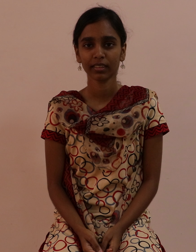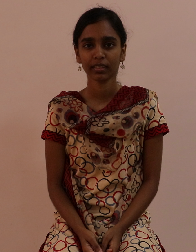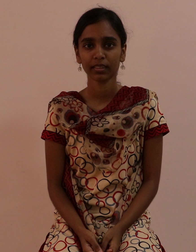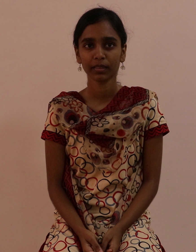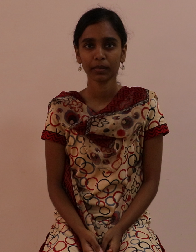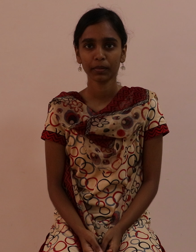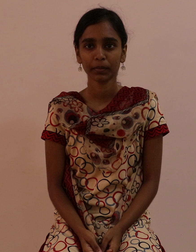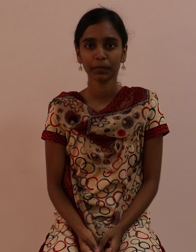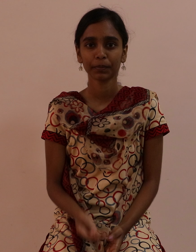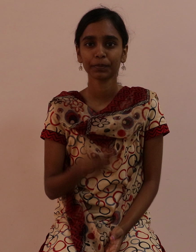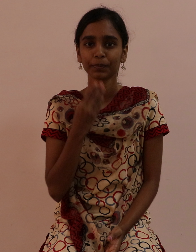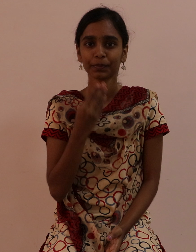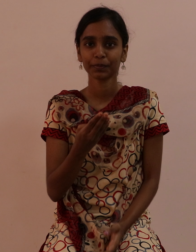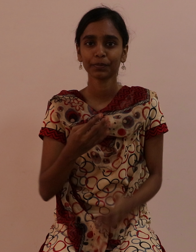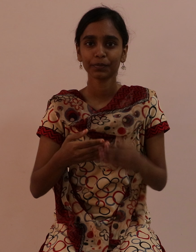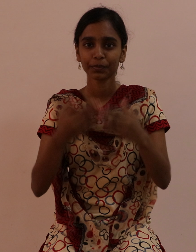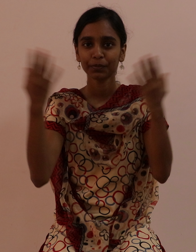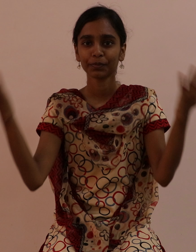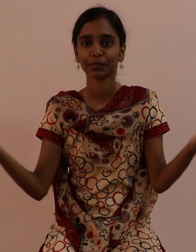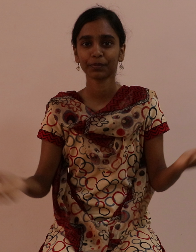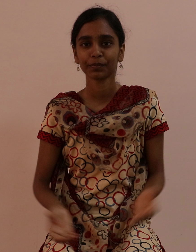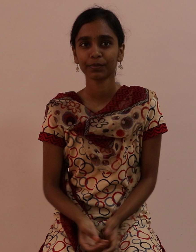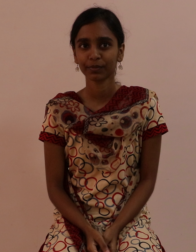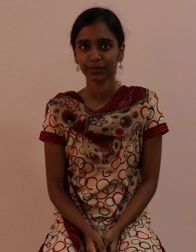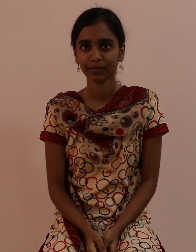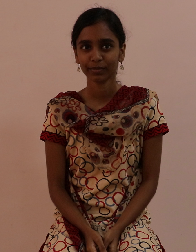thank you so much